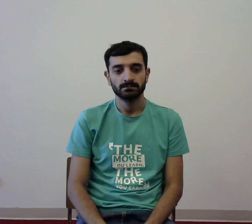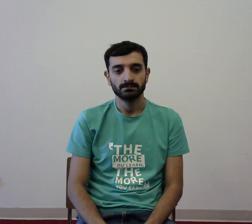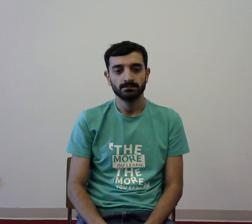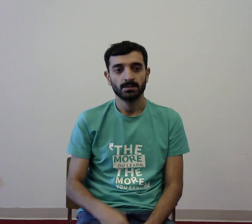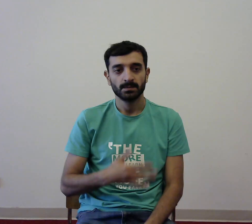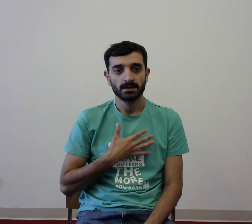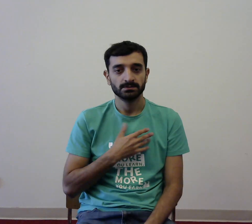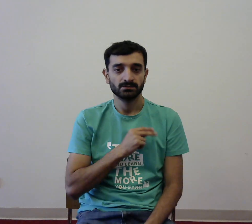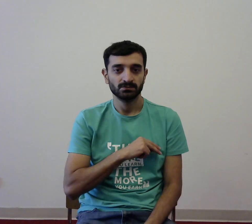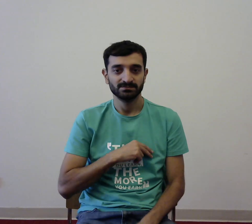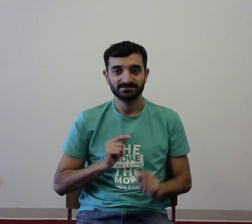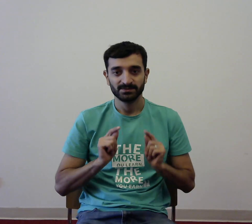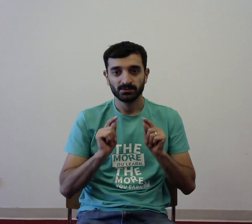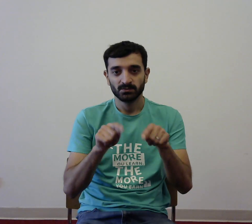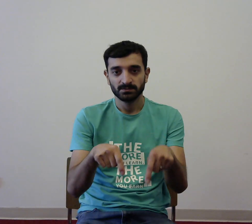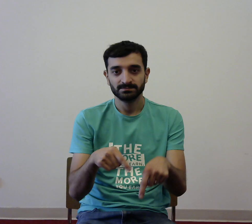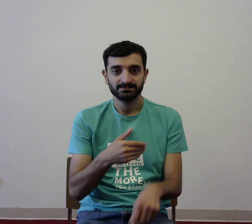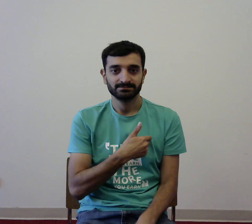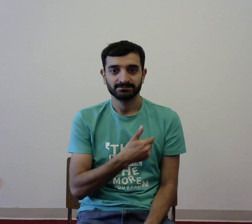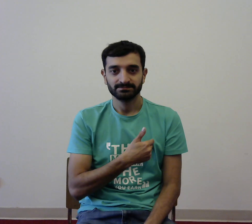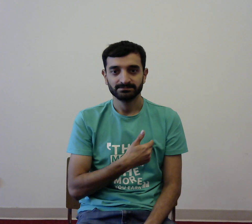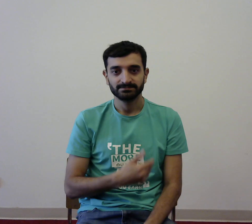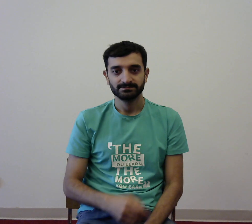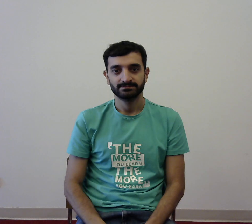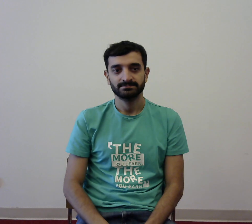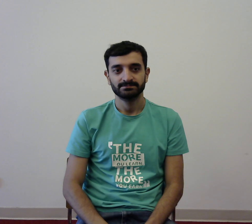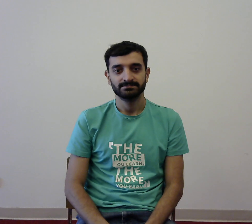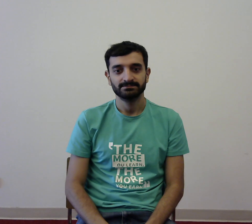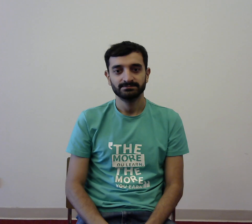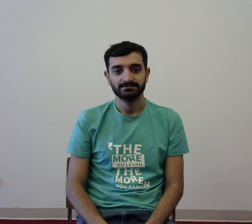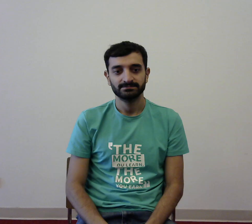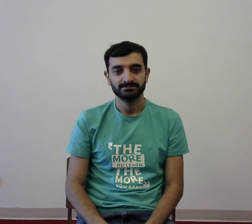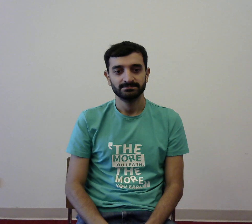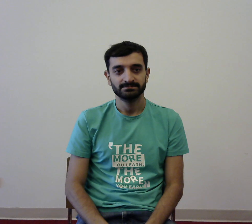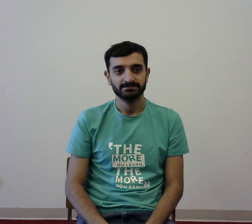Mən işə düzəlmək istəyirəm